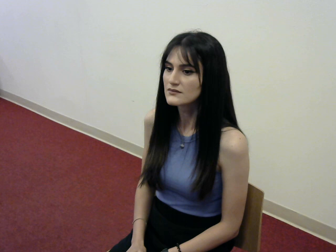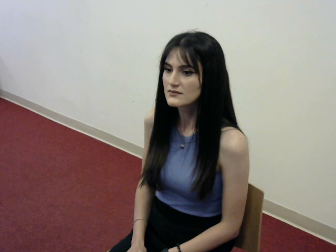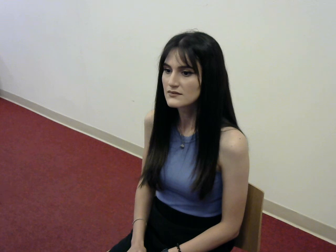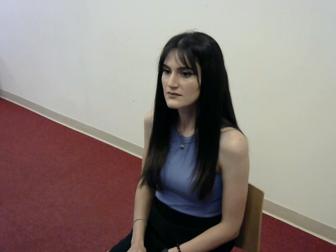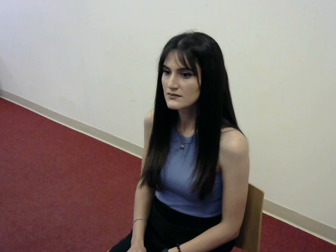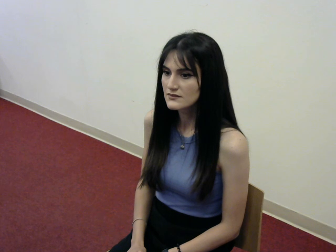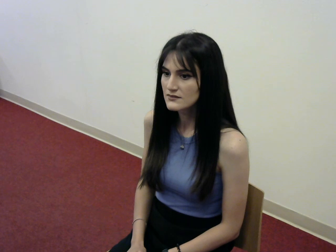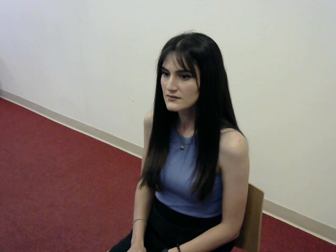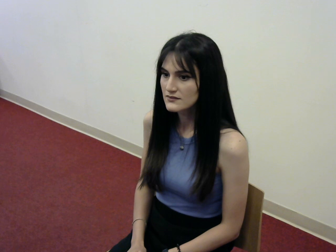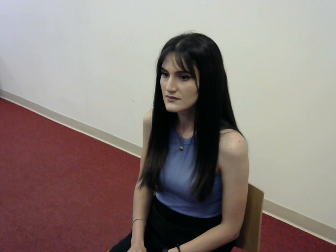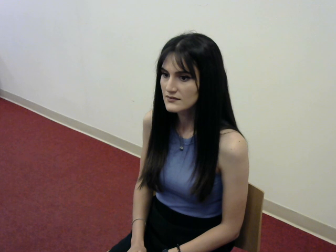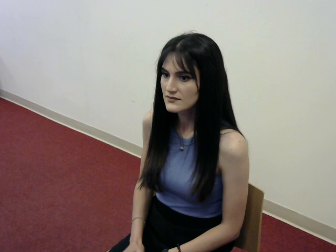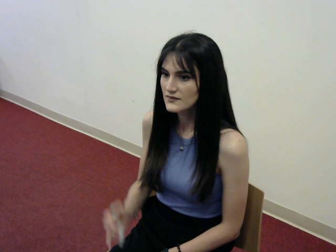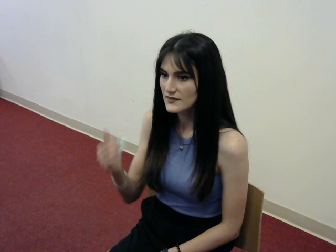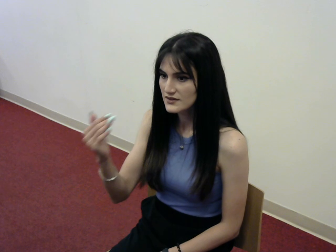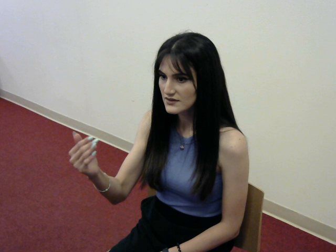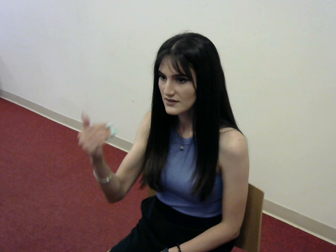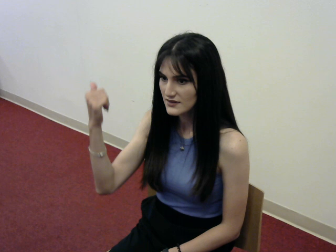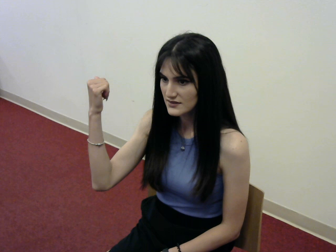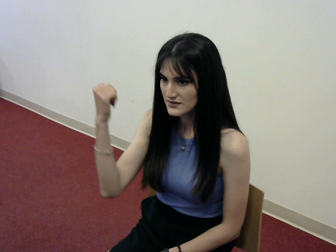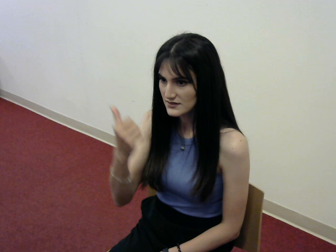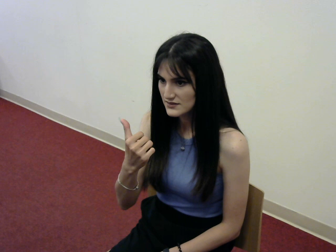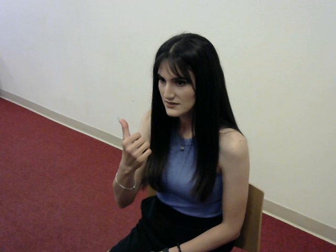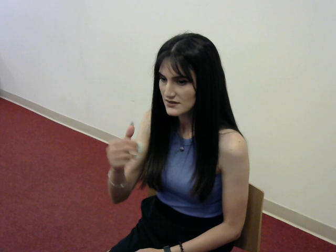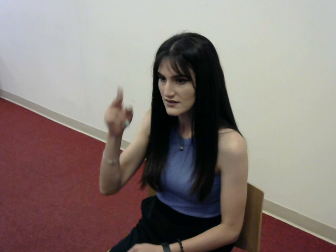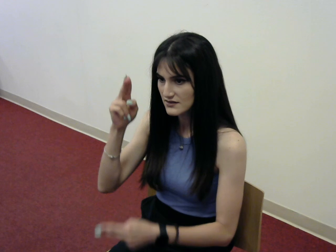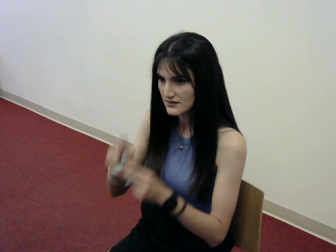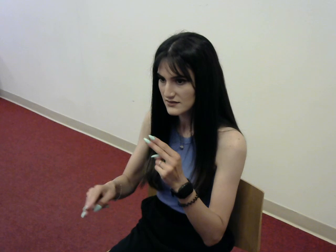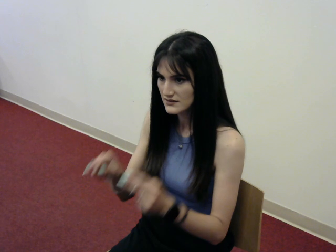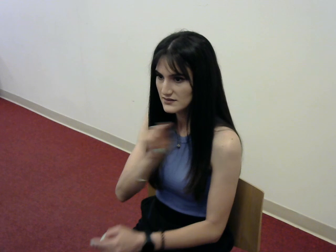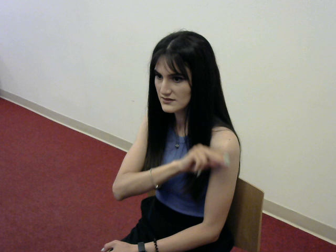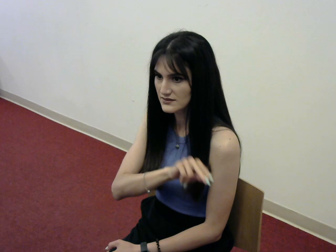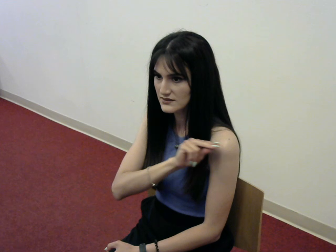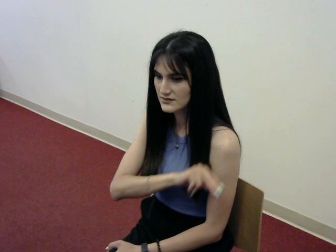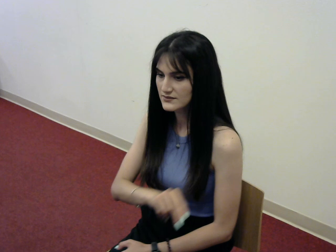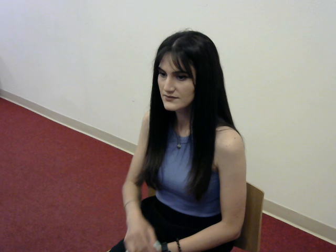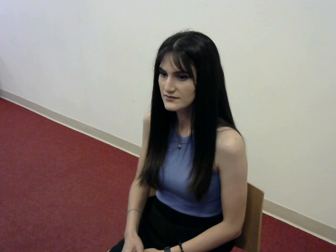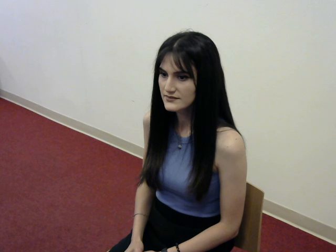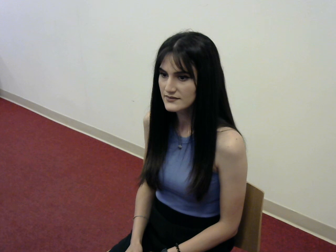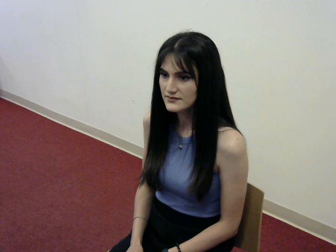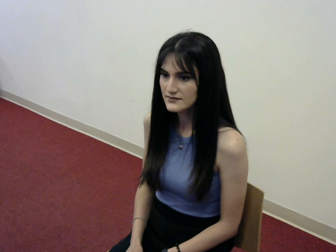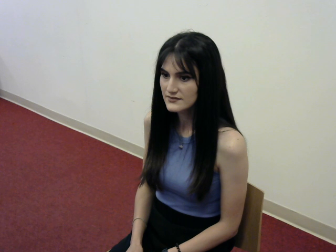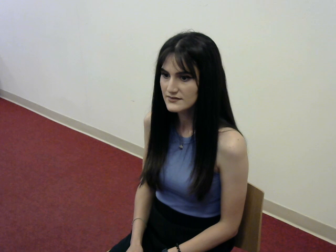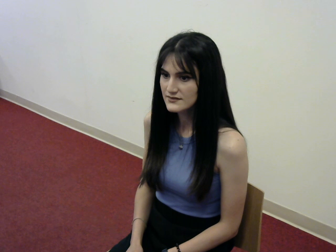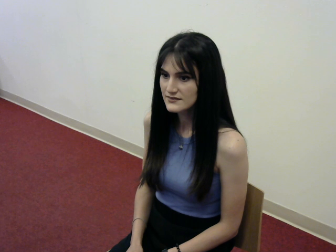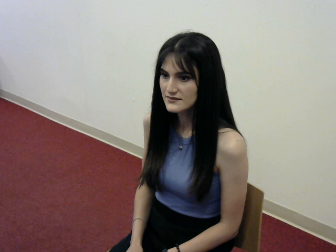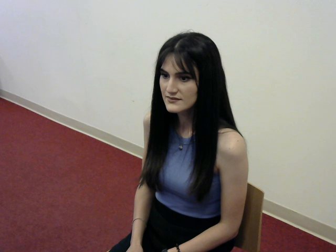Siz həftə sonu işləyirsiz?